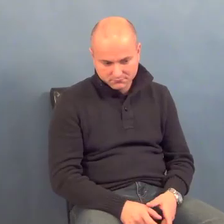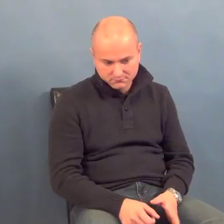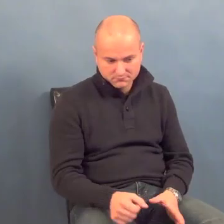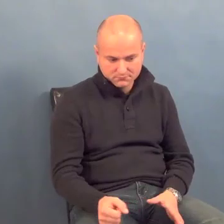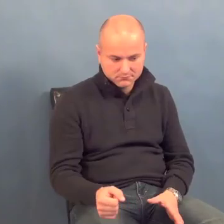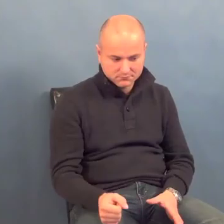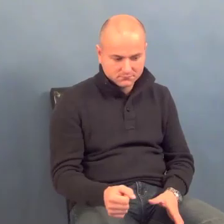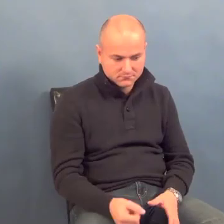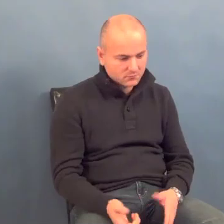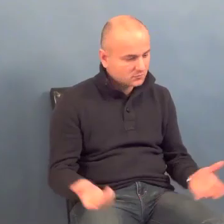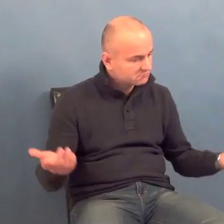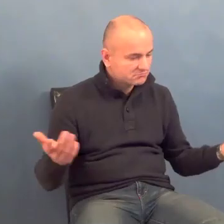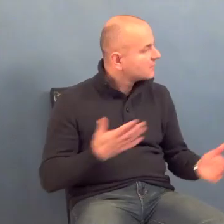Wajcha.